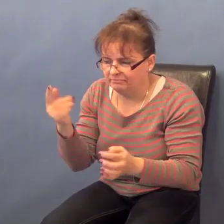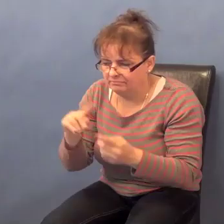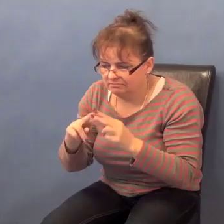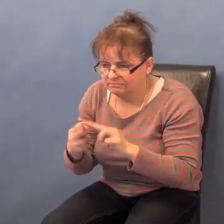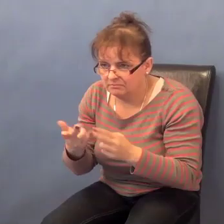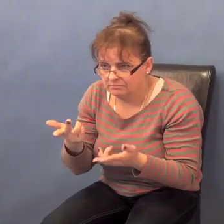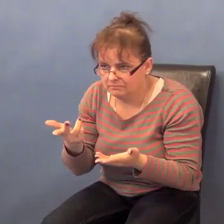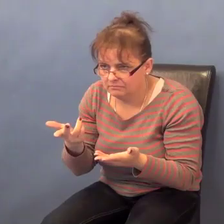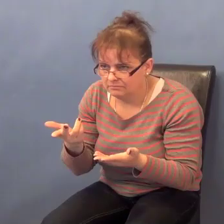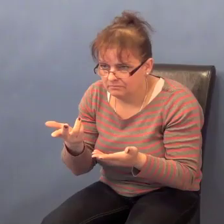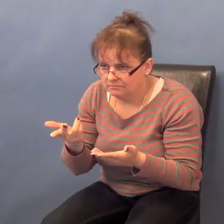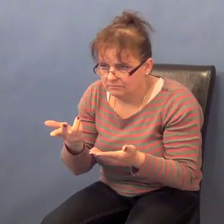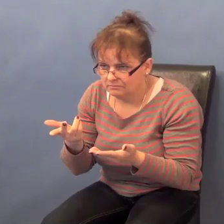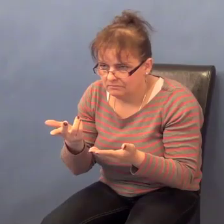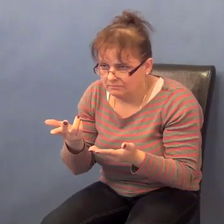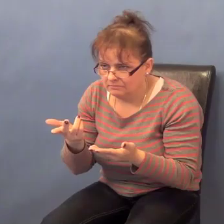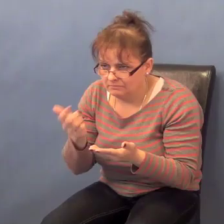Umówimy się?